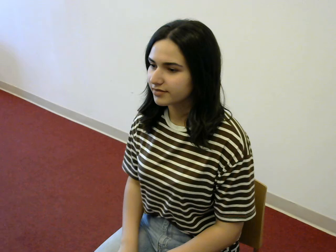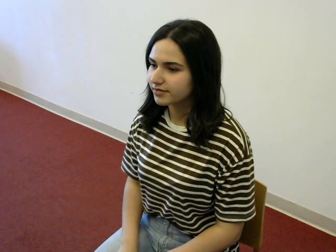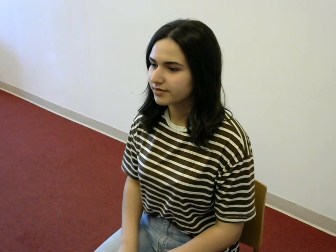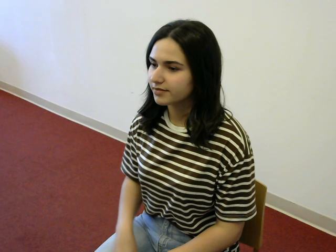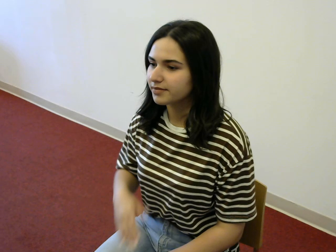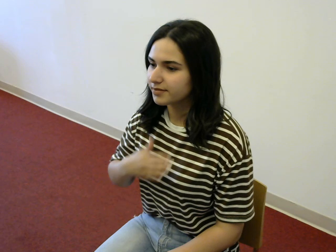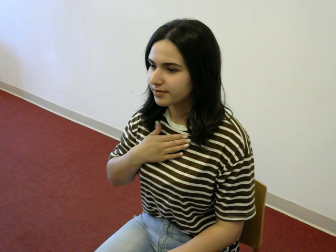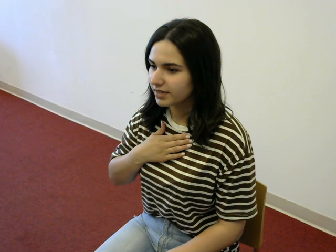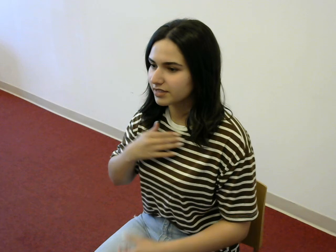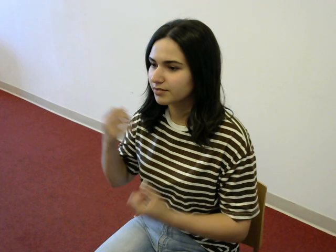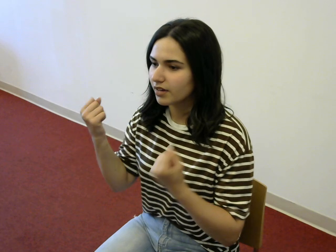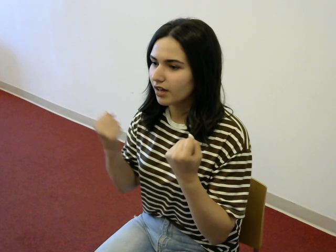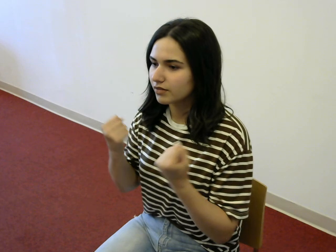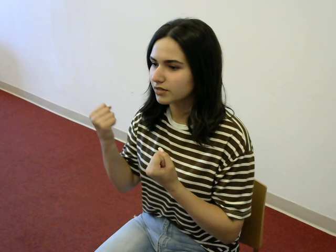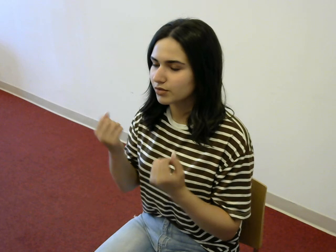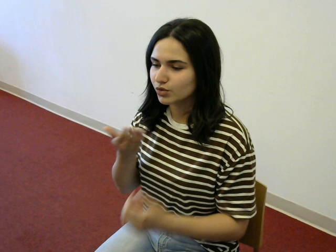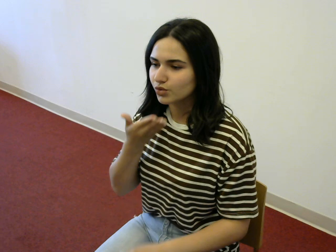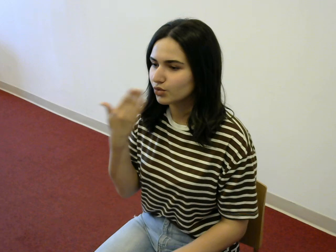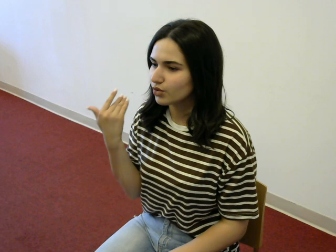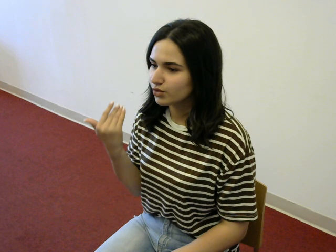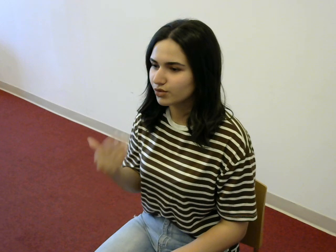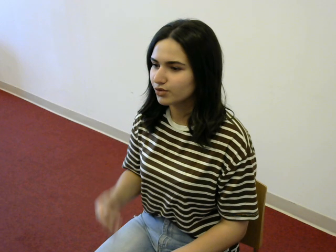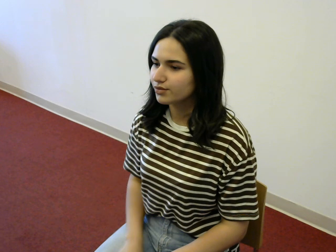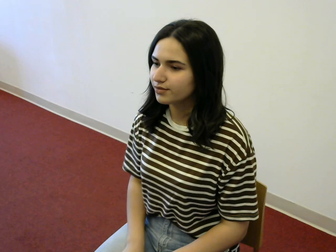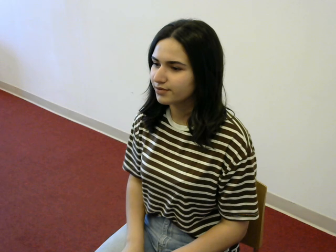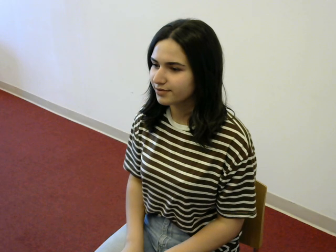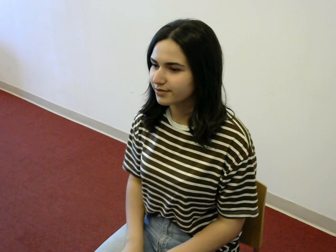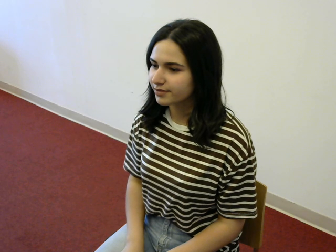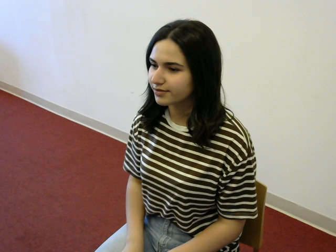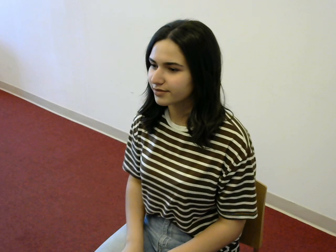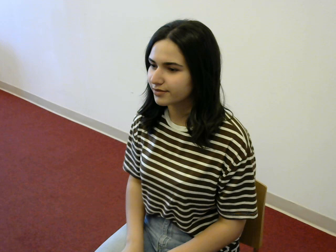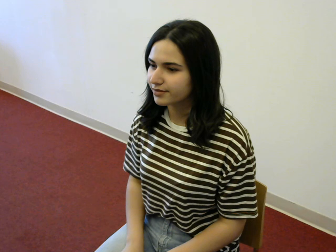Mənim avtomobilim yoxdur